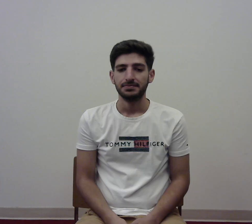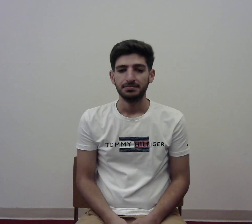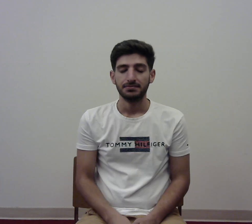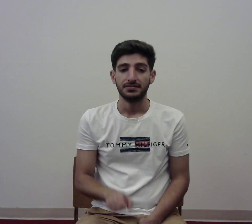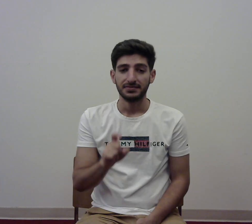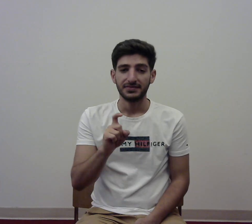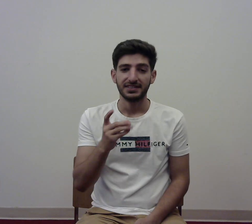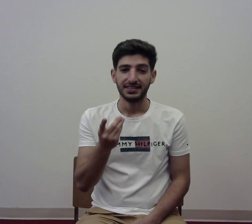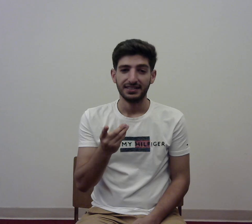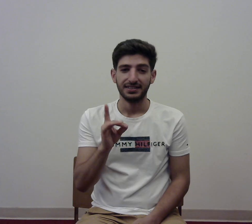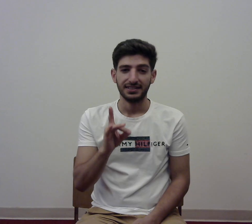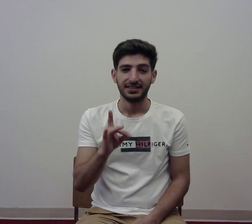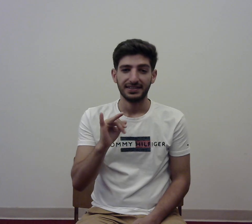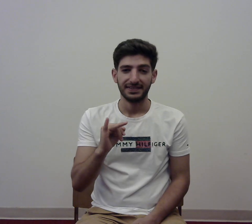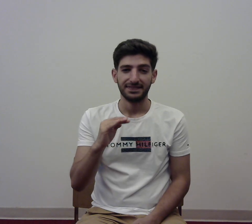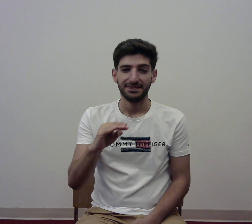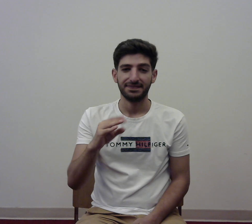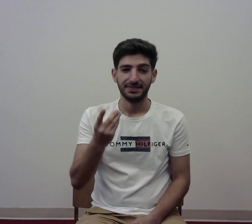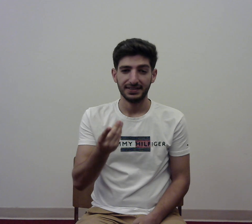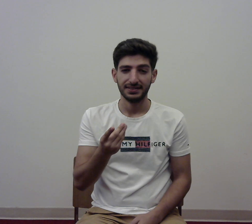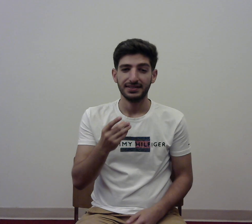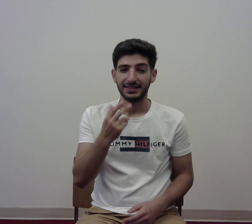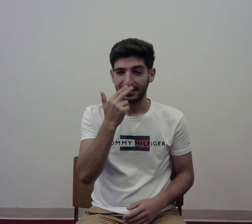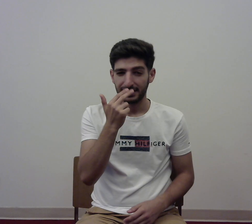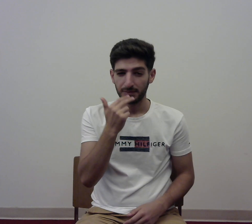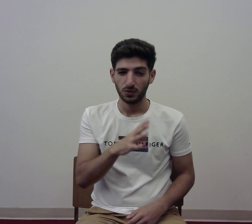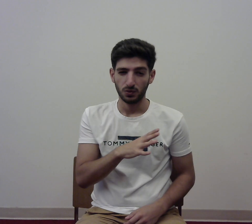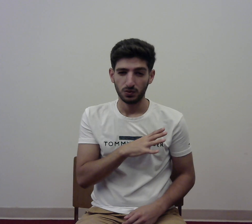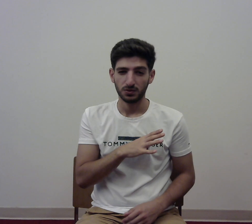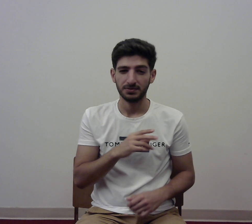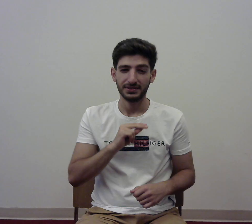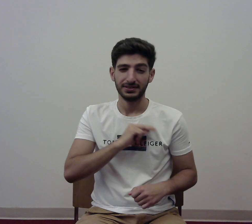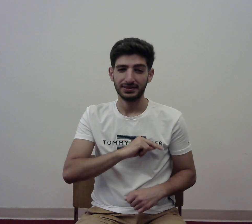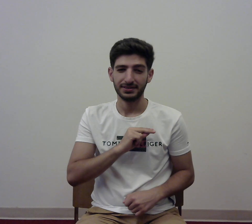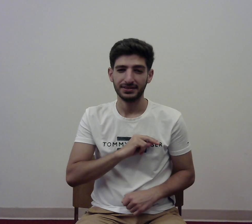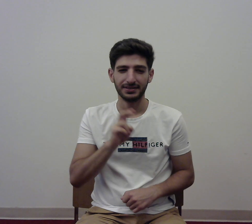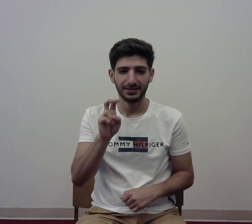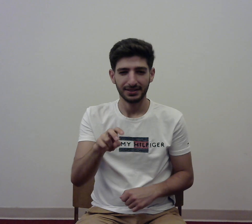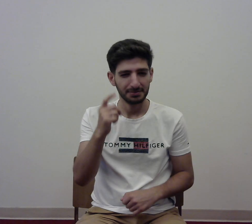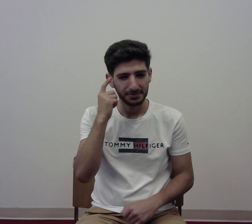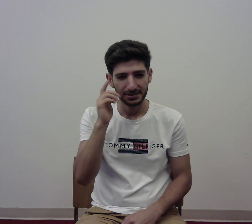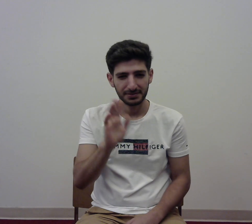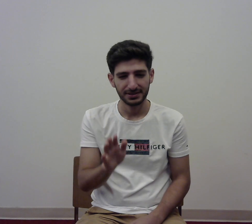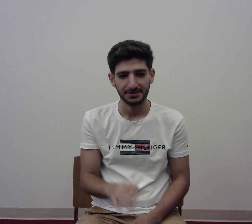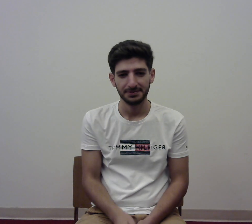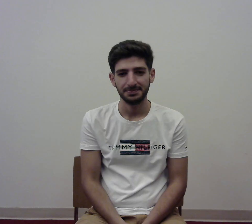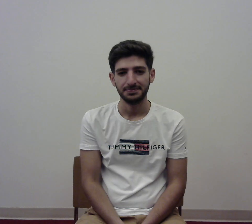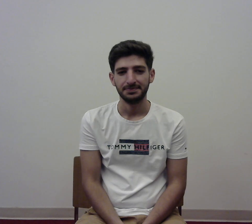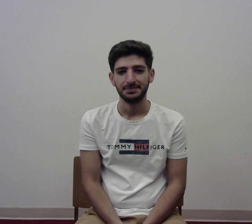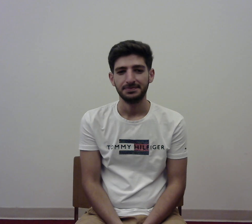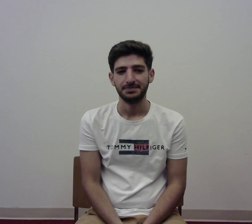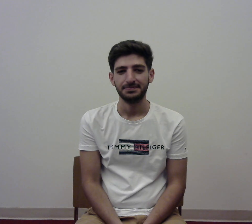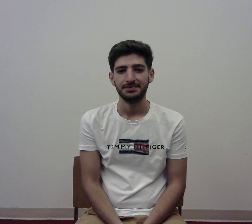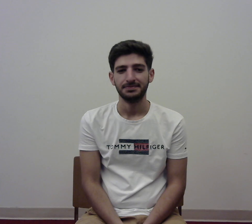Zərifə qrip olub, işə gələ bilmir